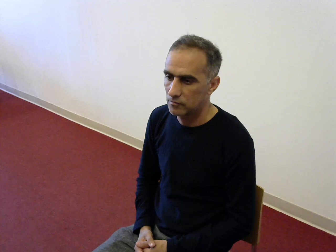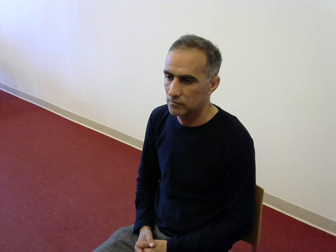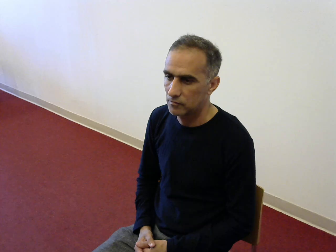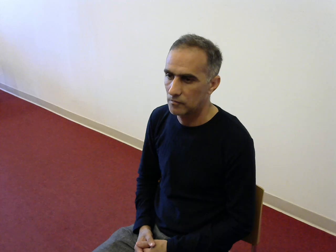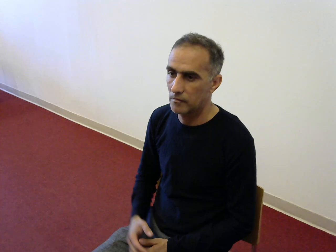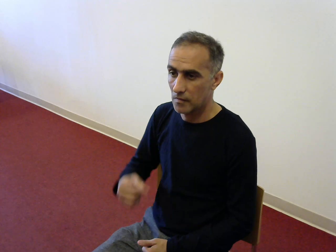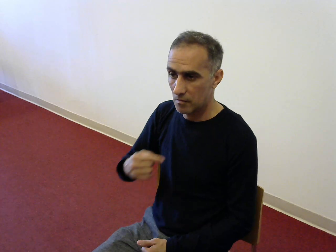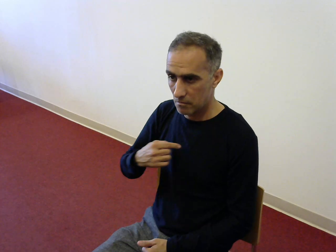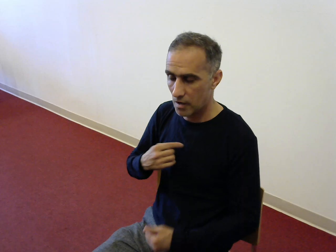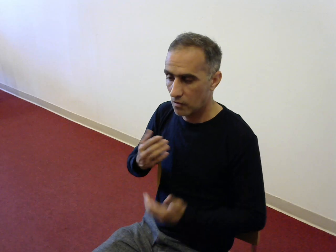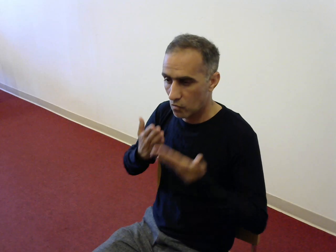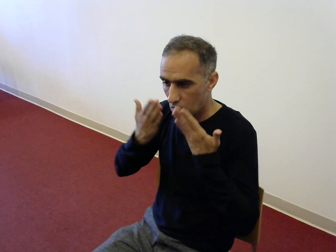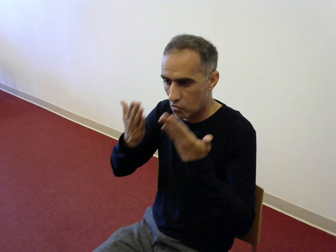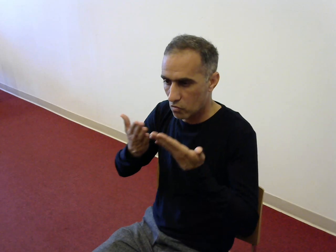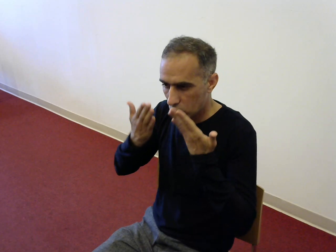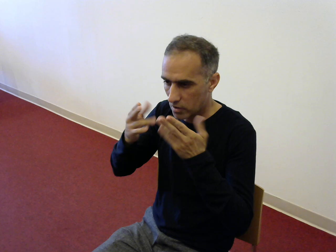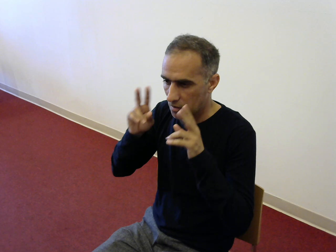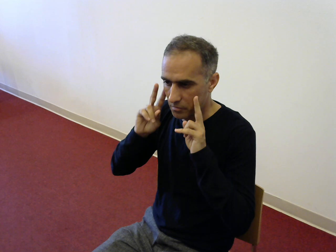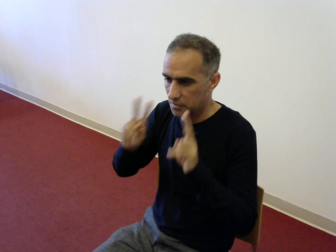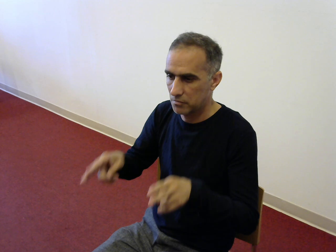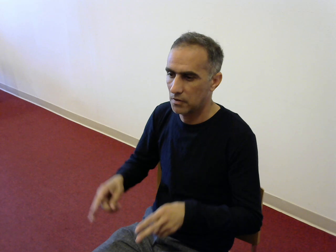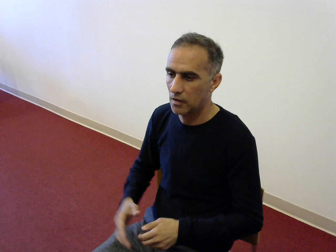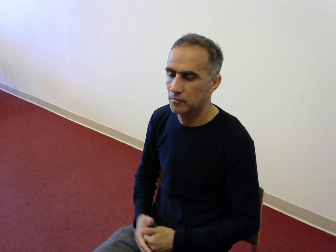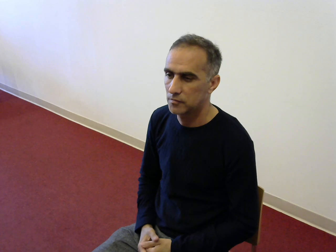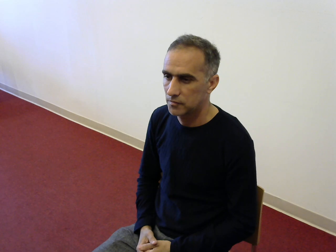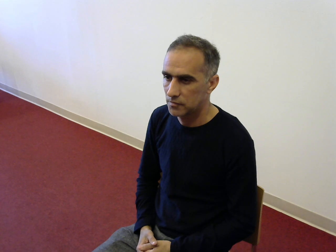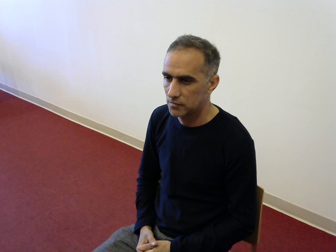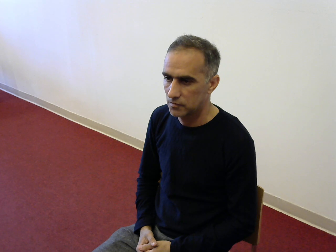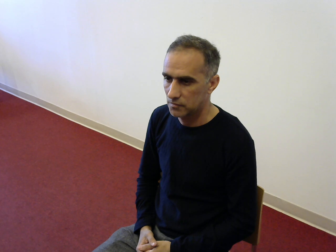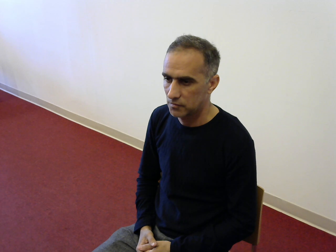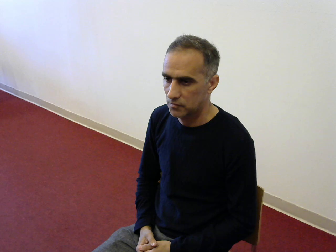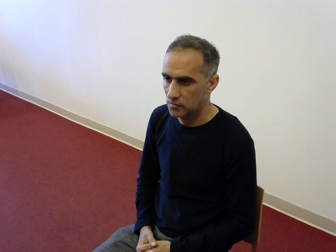Mən oxuya bilmirəm